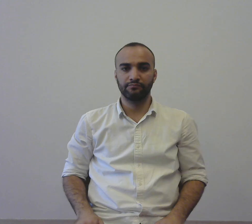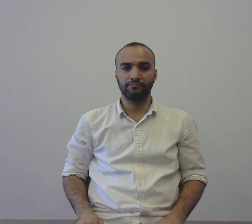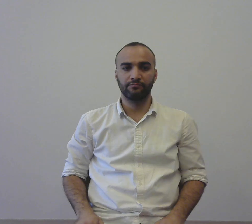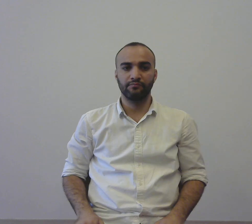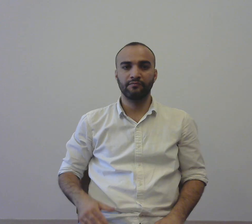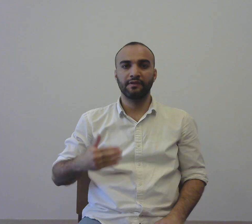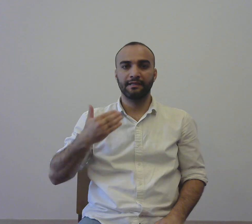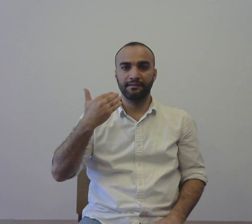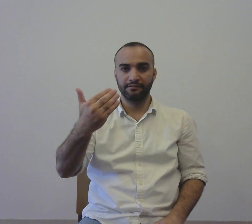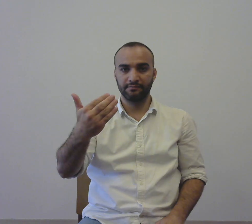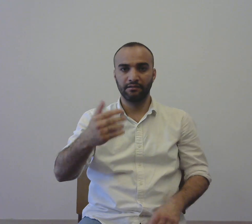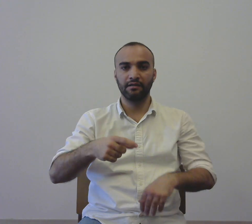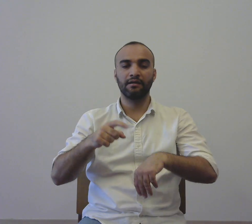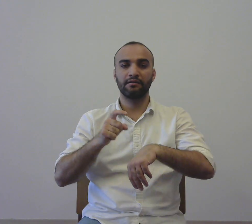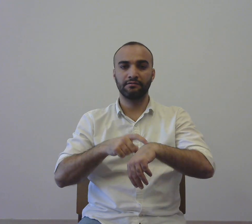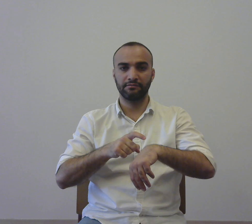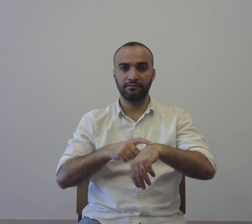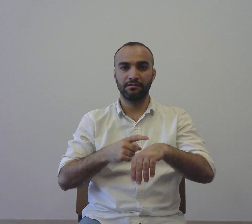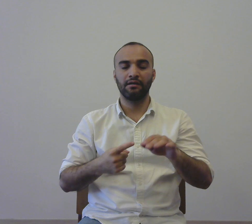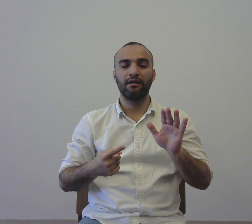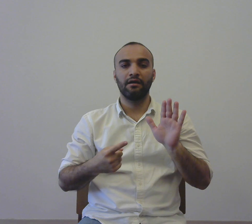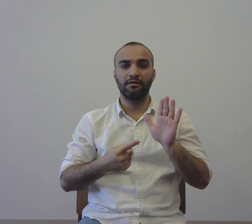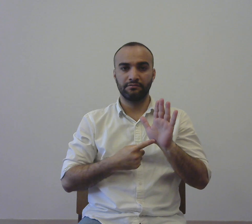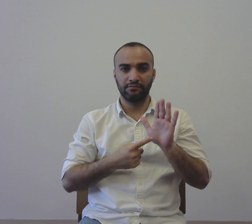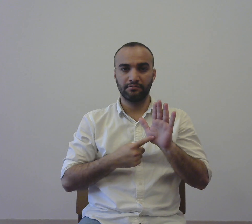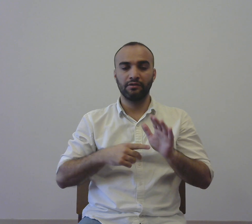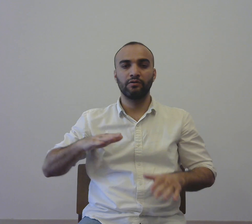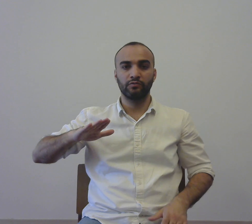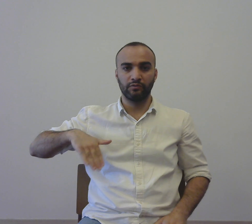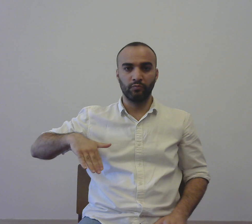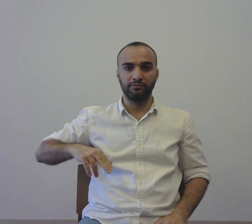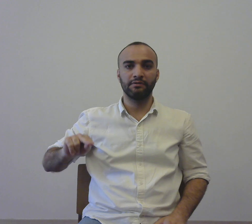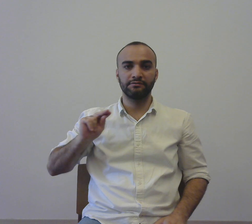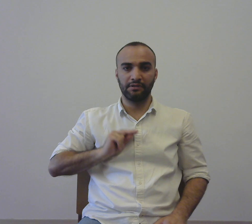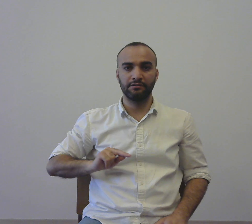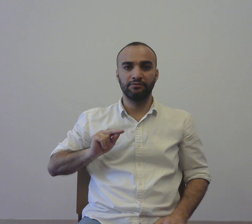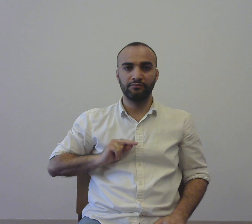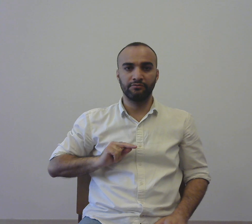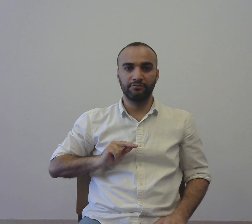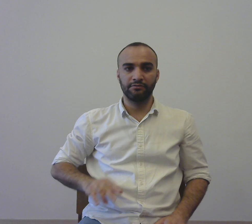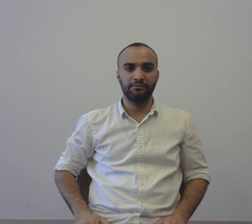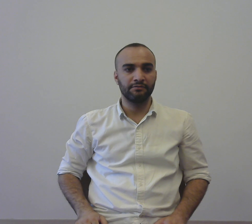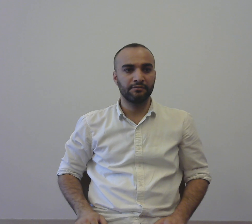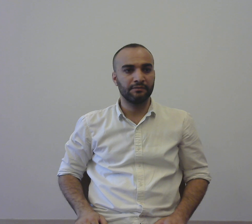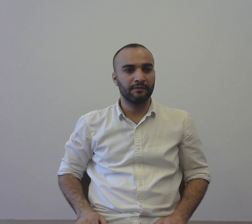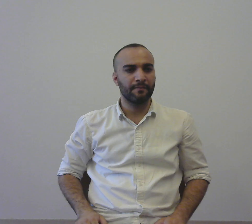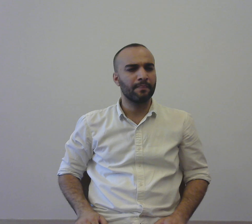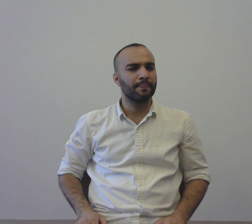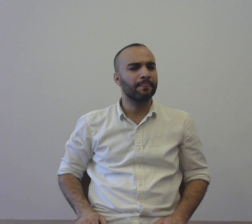Siz saat 6-dan sonra işləyirsiz?